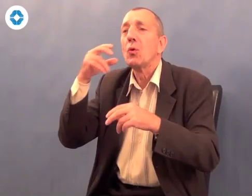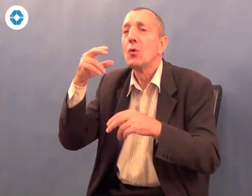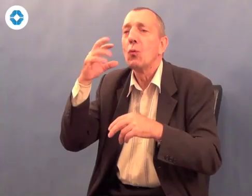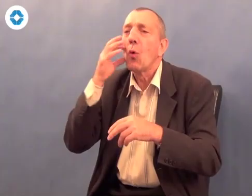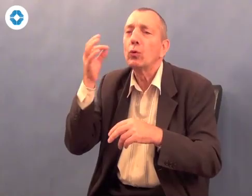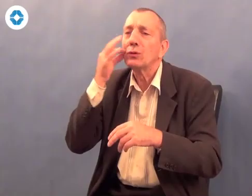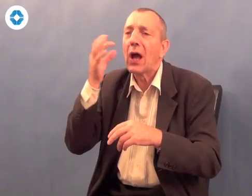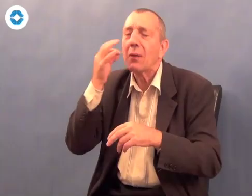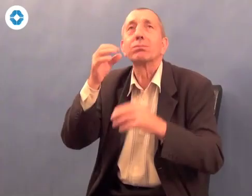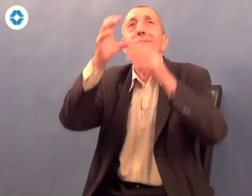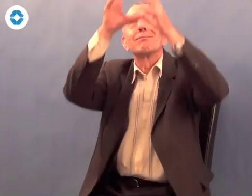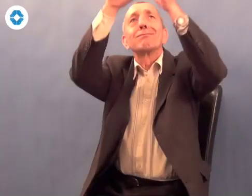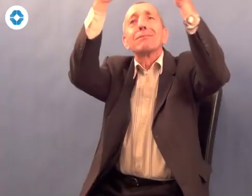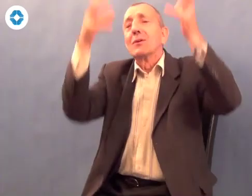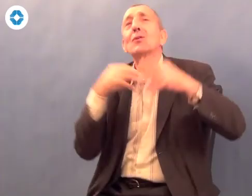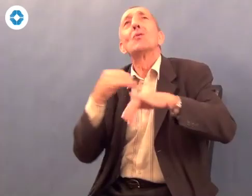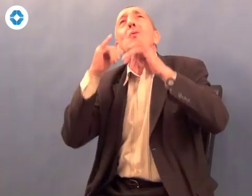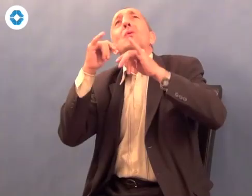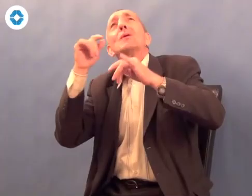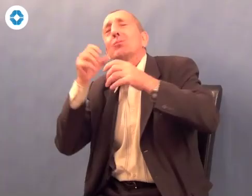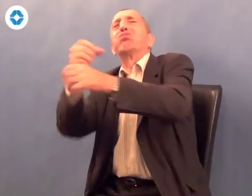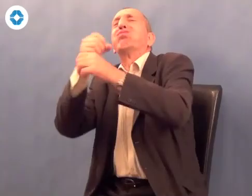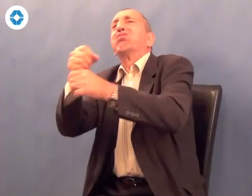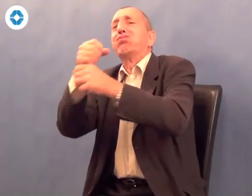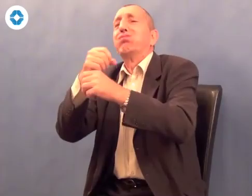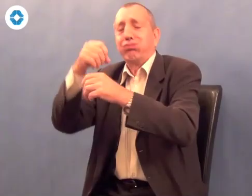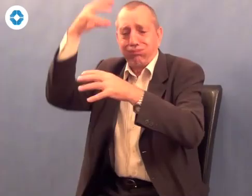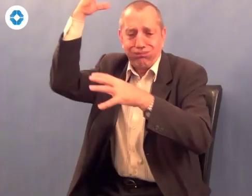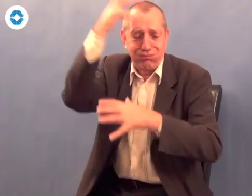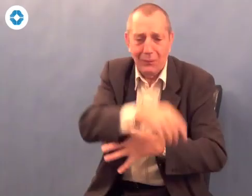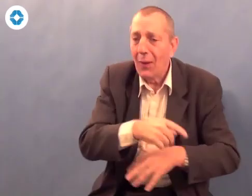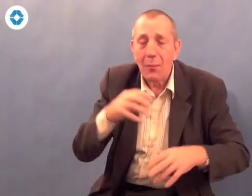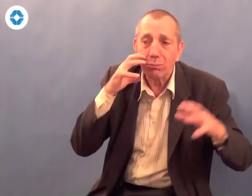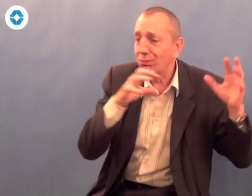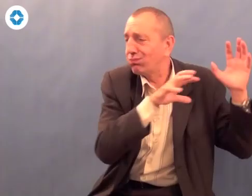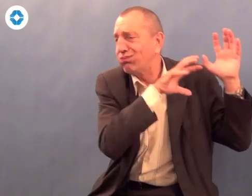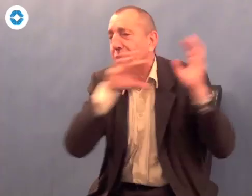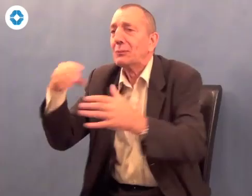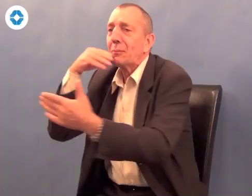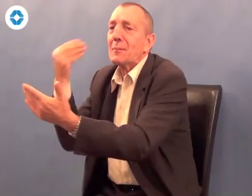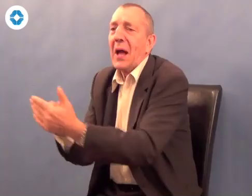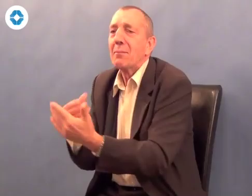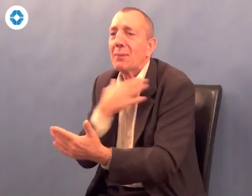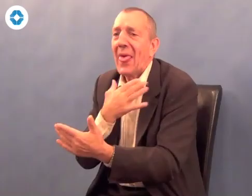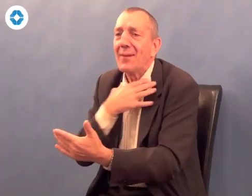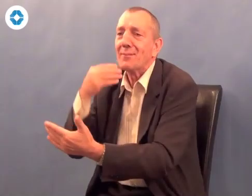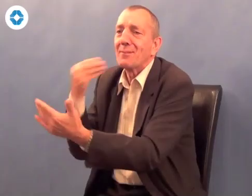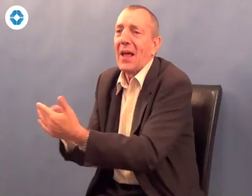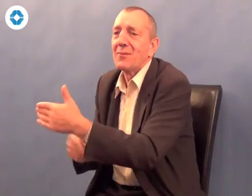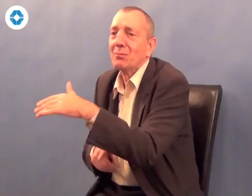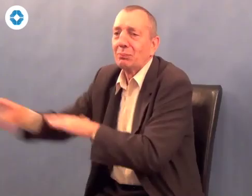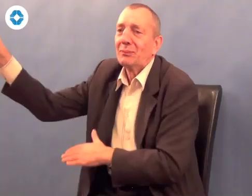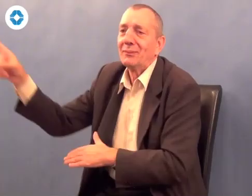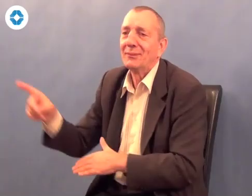Wiszący ul z osami, ktoś krzyczy, potrząsa drzewem i ul spada, osy lecą na psa odpłacając mu, a on ucieka.